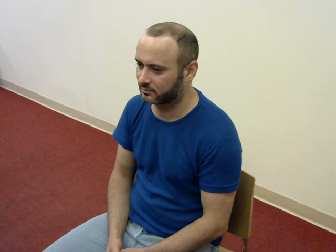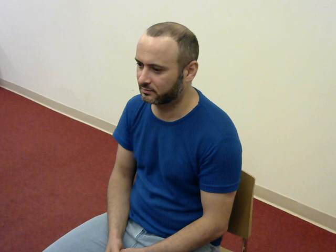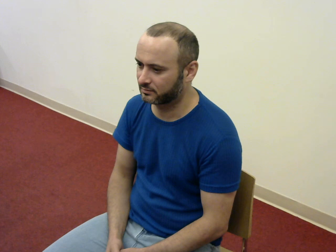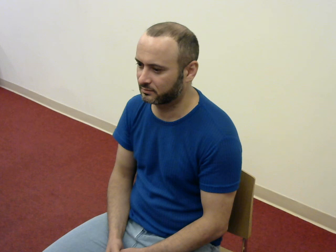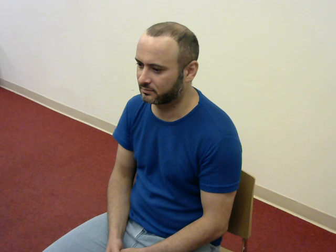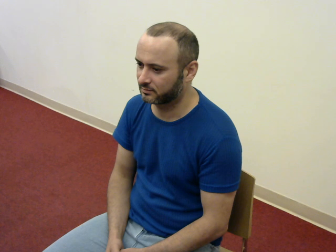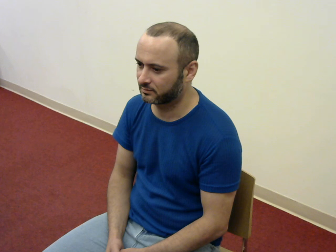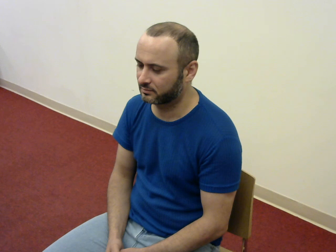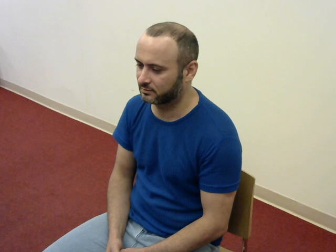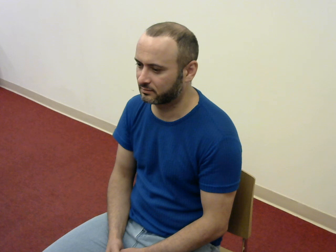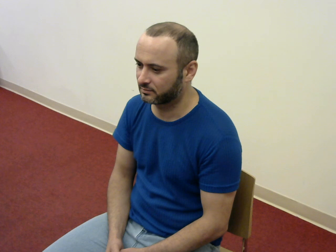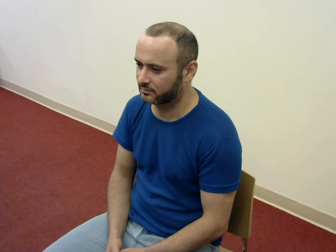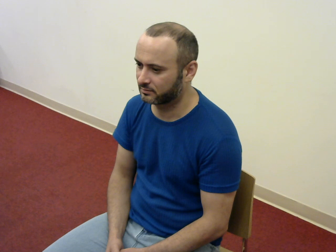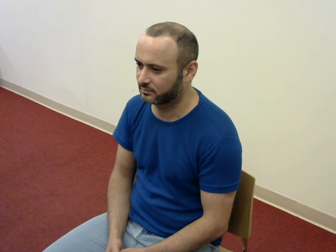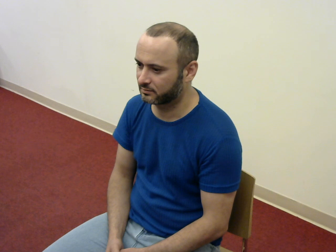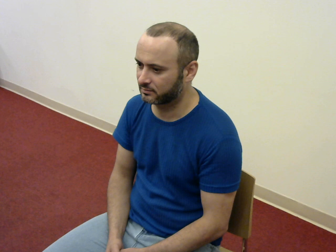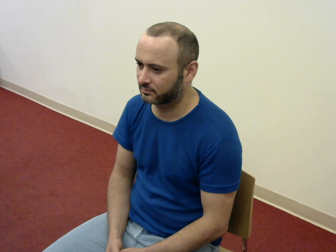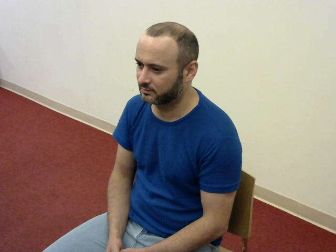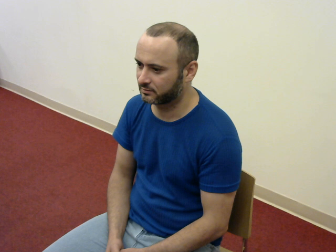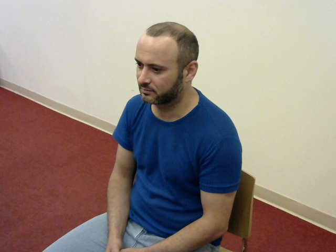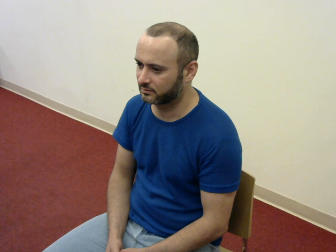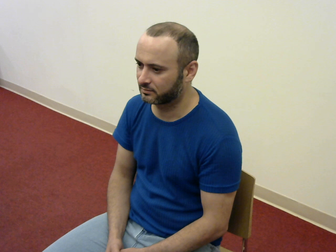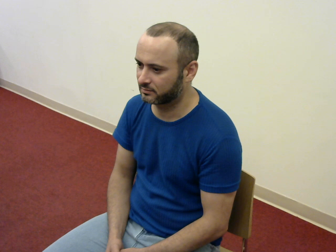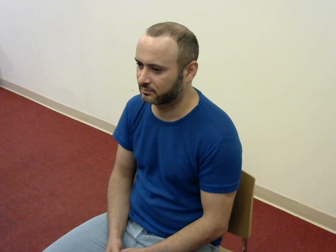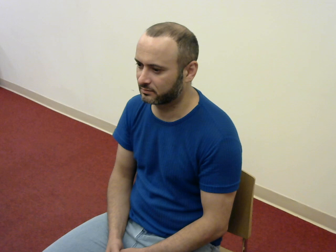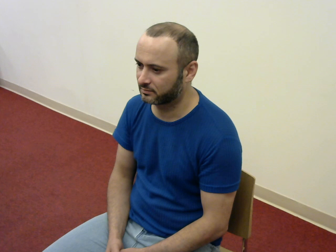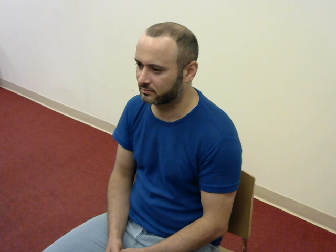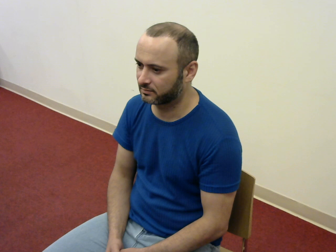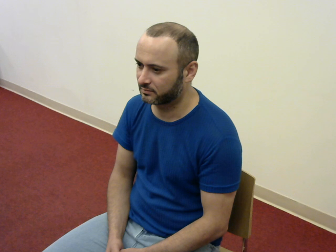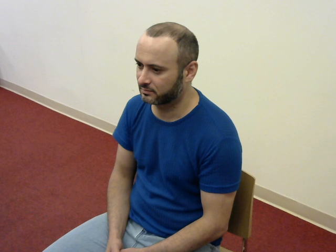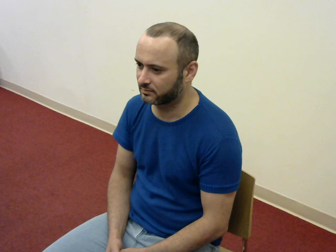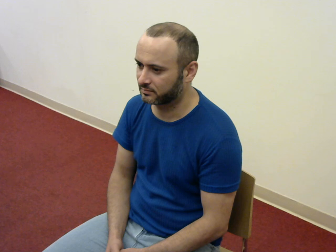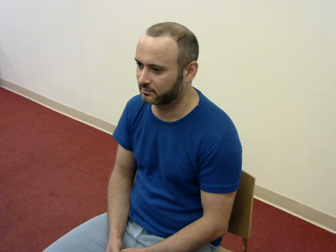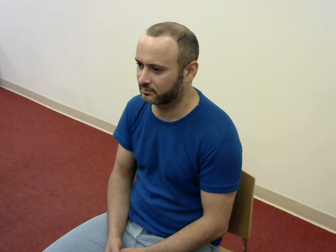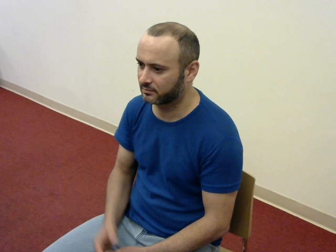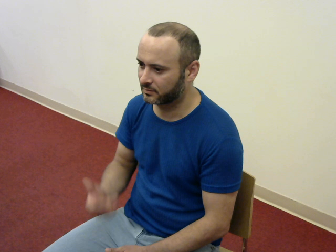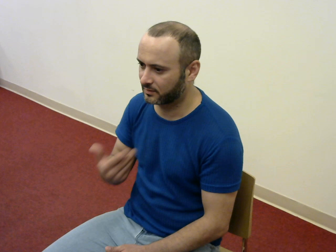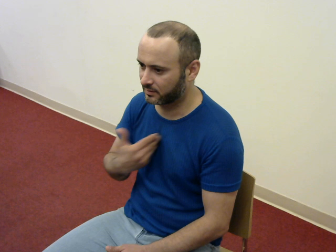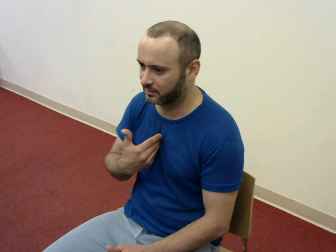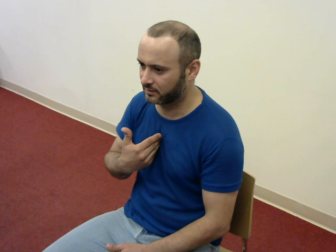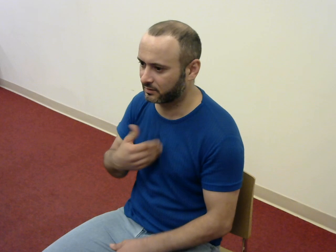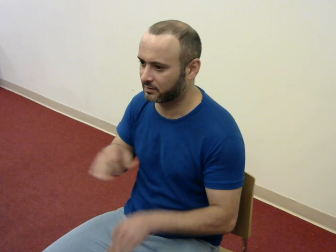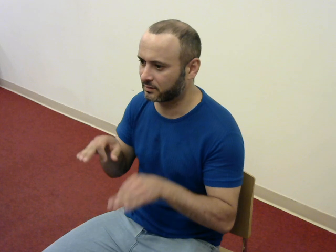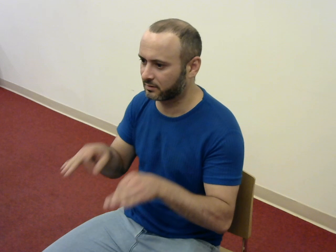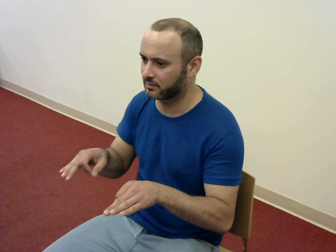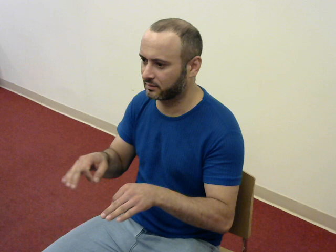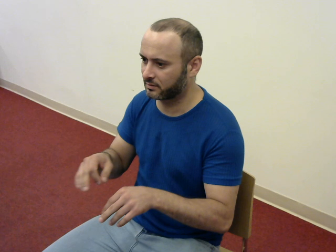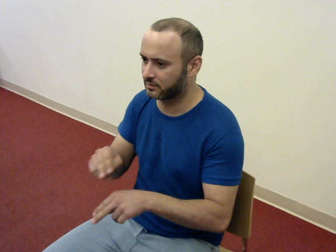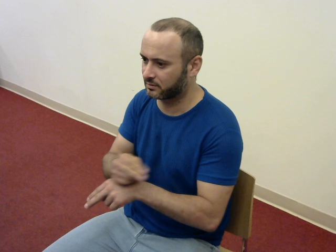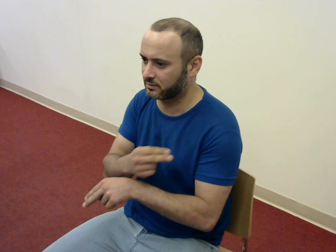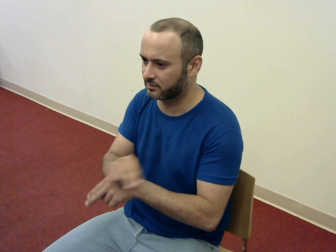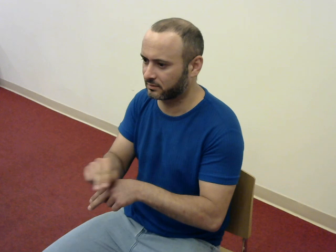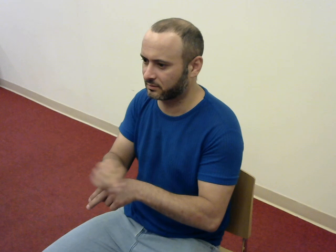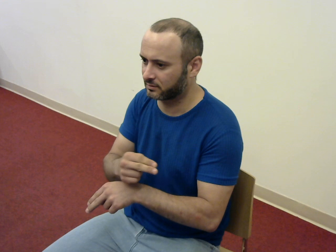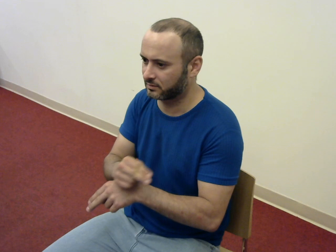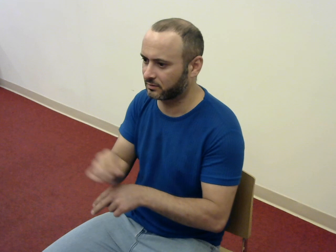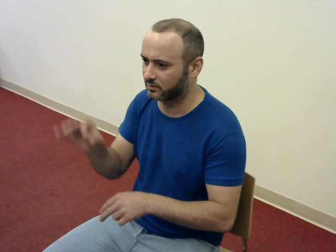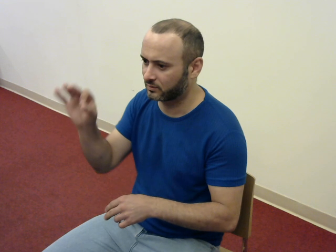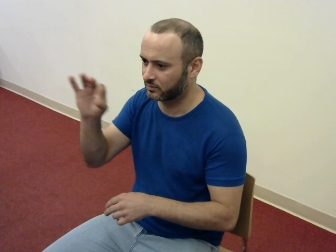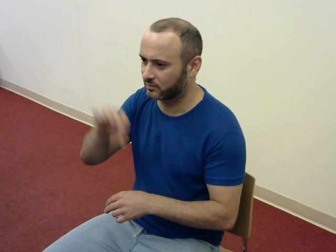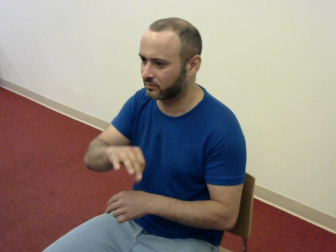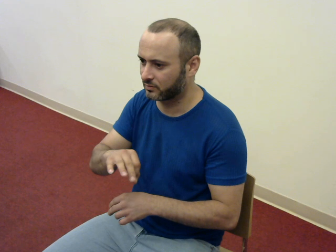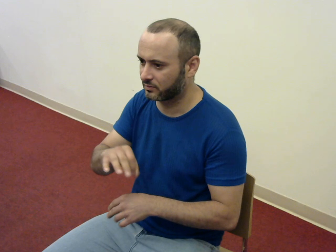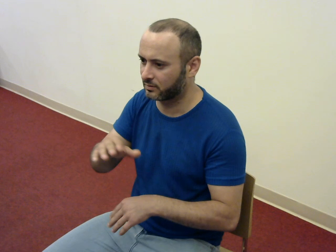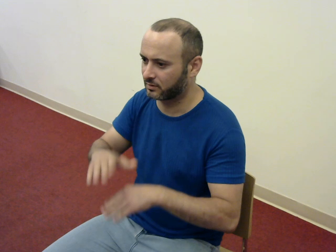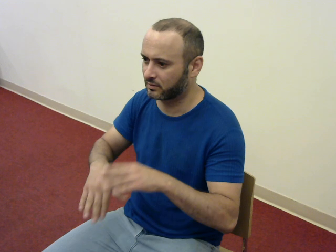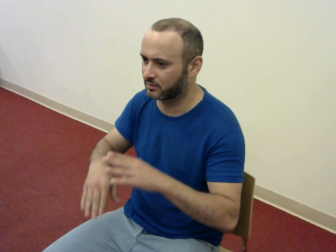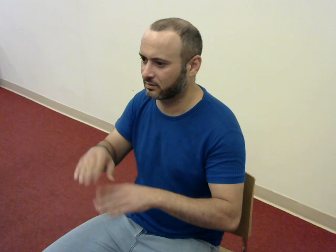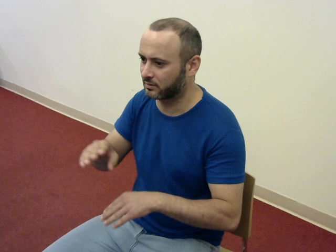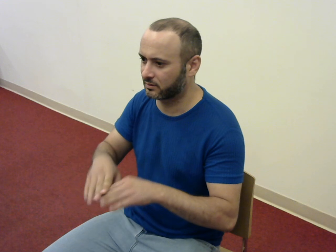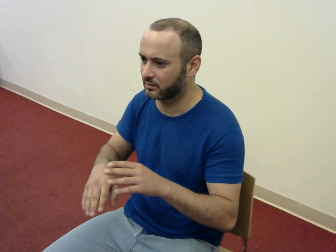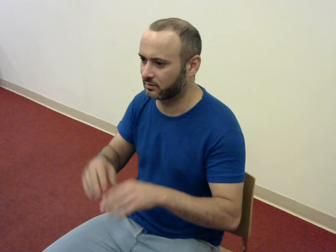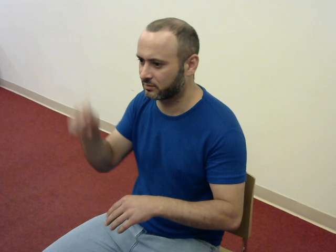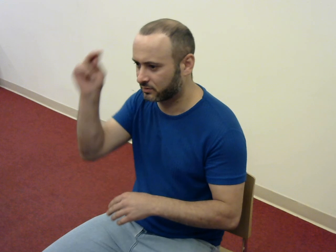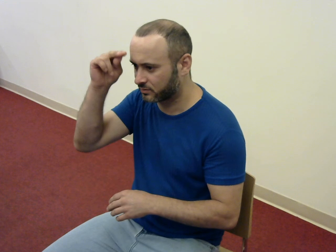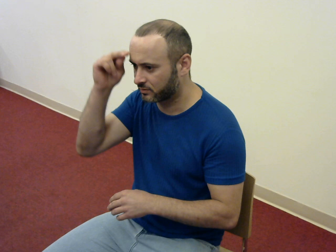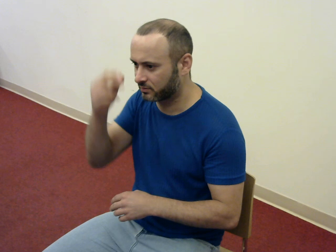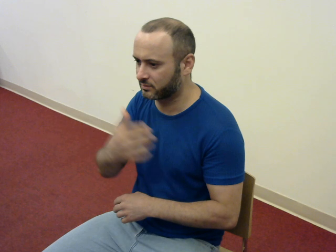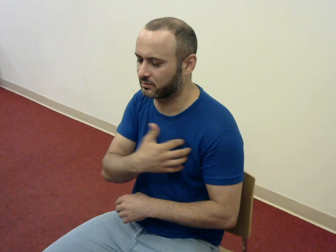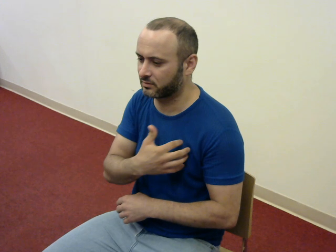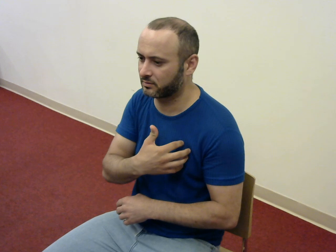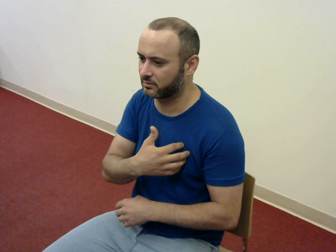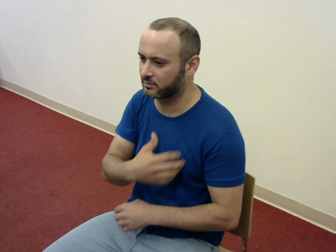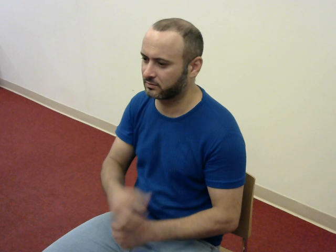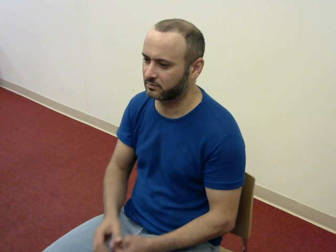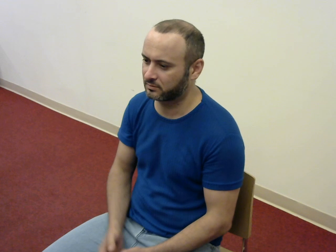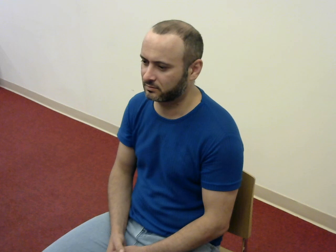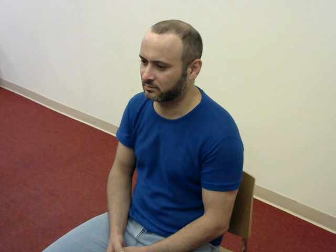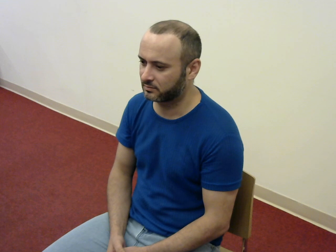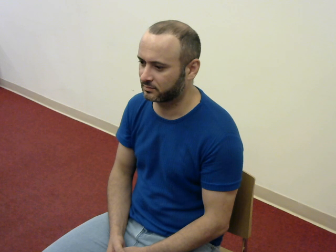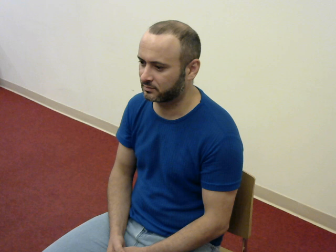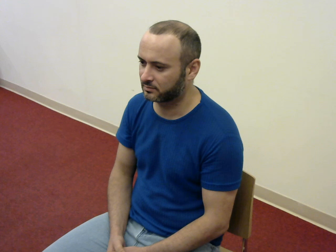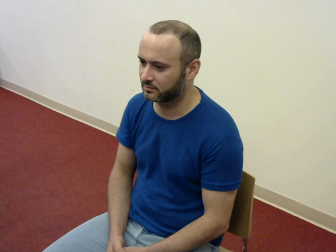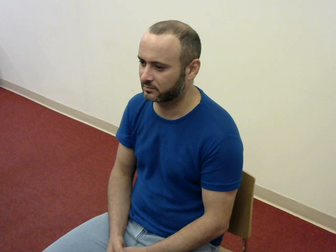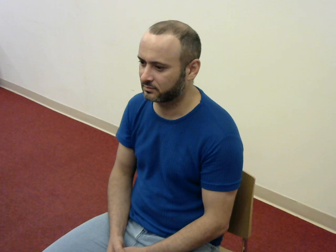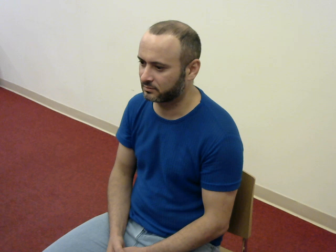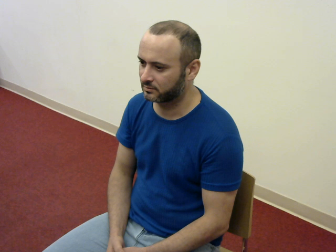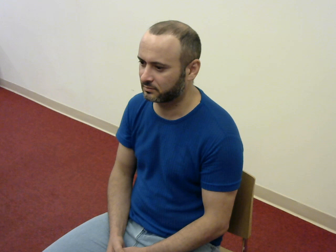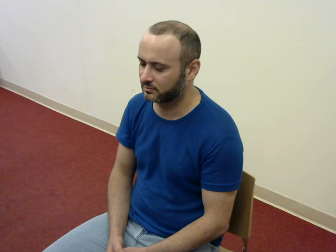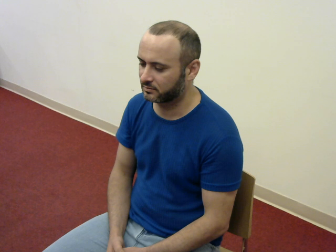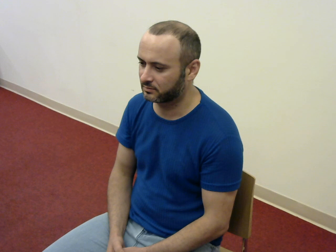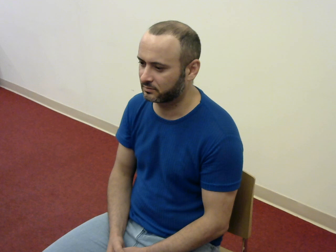Mən avtomobil təmiri üzrə təcrübə keçmək istəyirəm